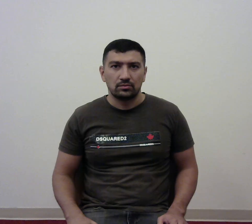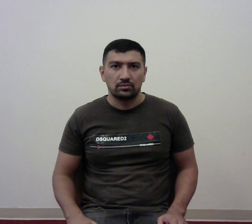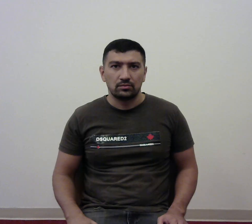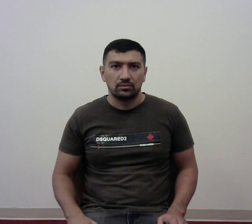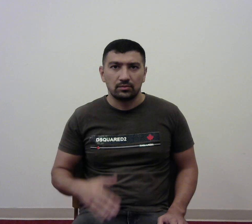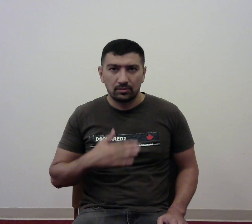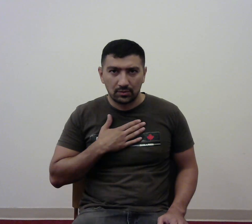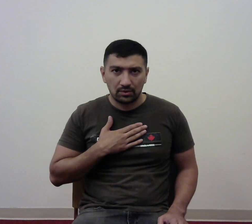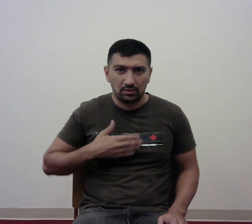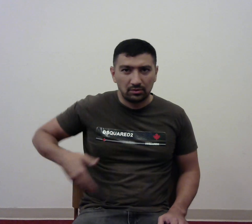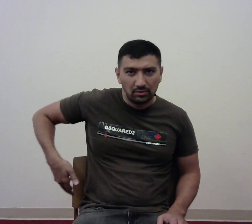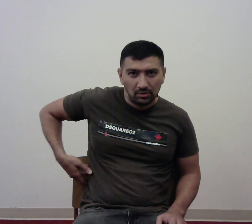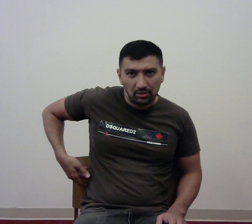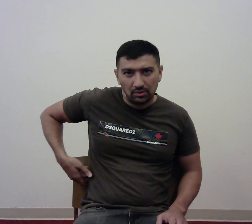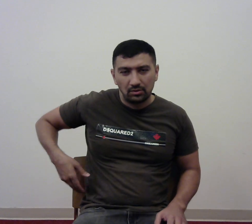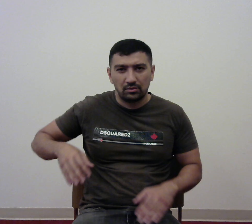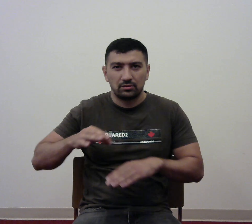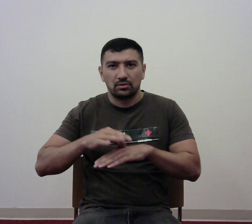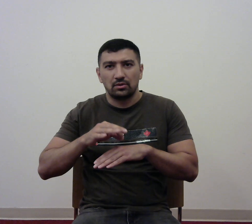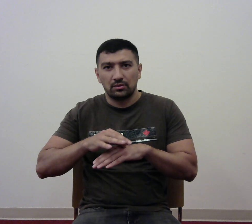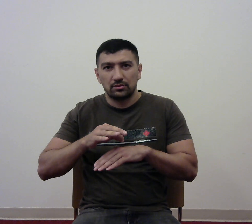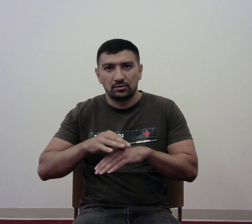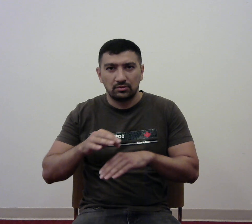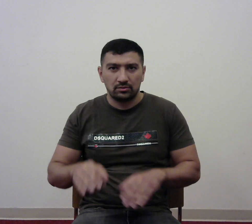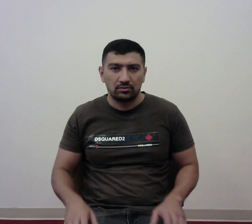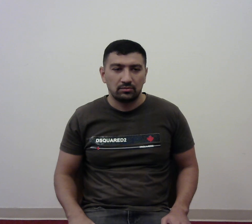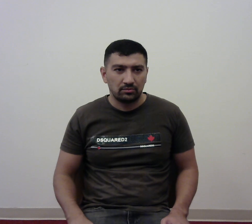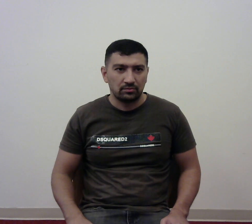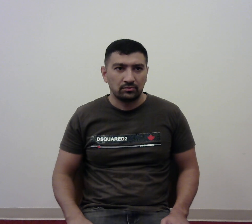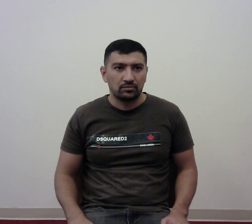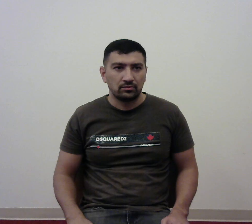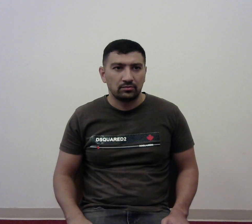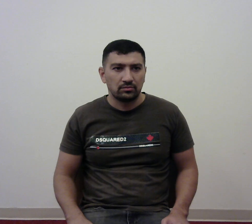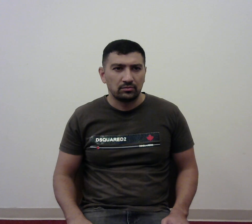Mənim belim ağrıyır